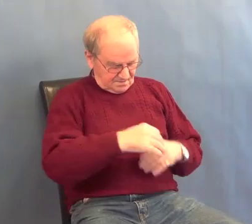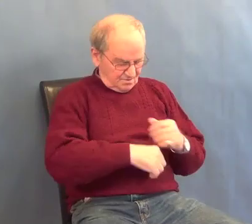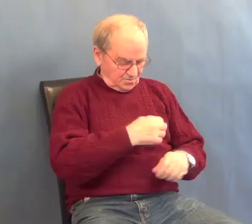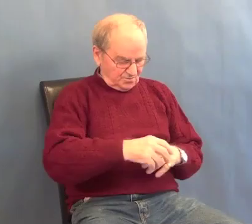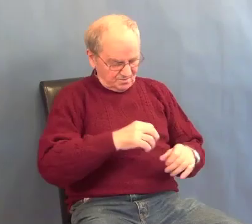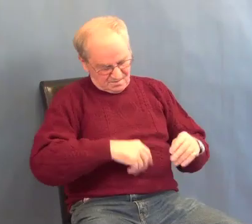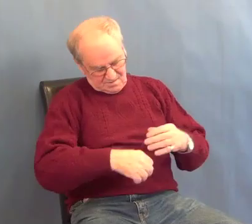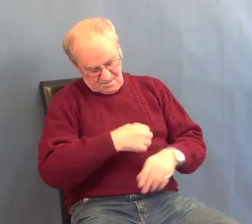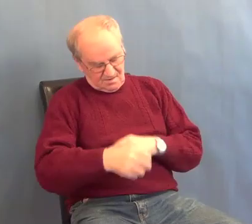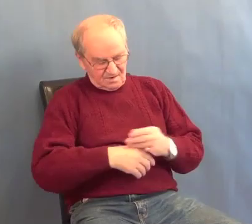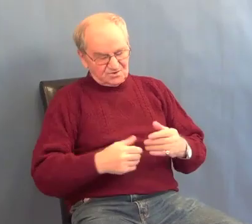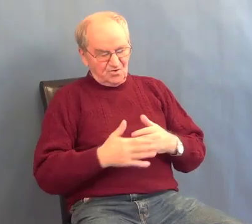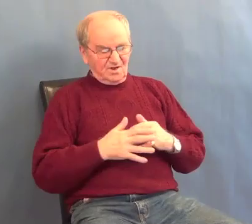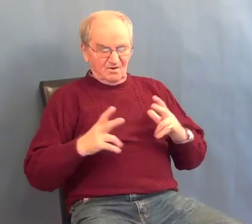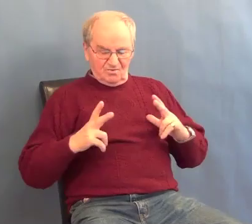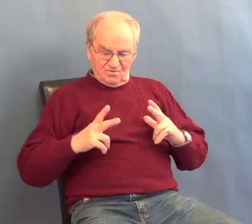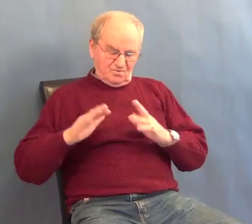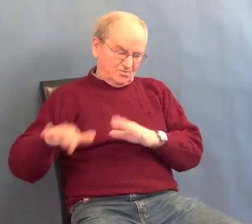Ja to robię, żona odpoczywa.